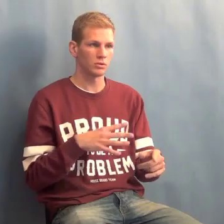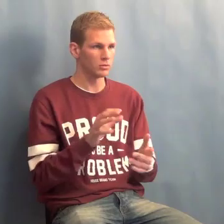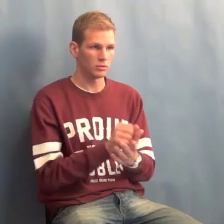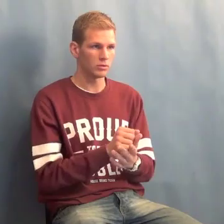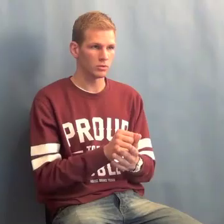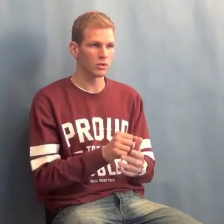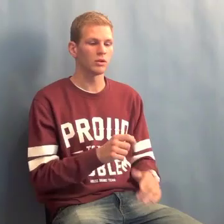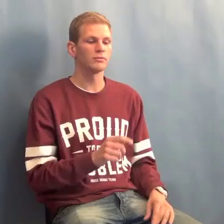Zajęte?